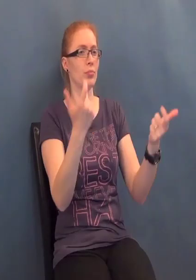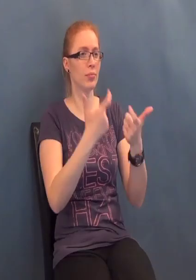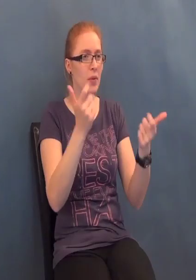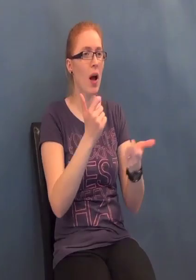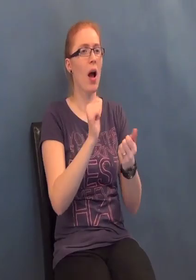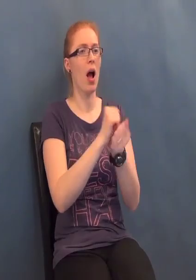To niebezpieczne.